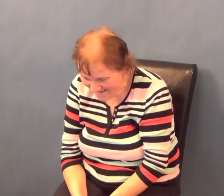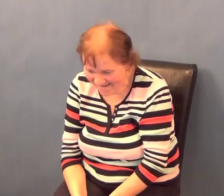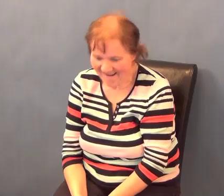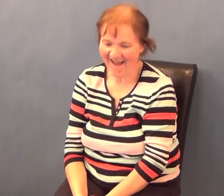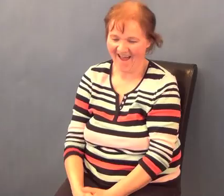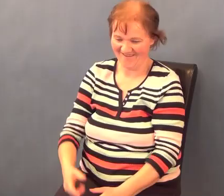Fajnie.